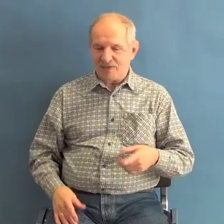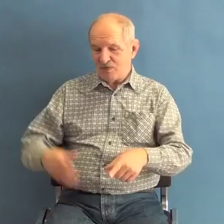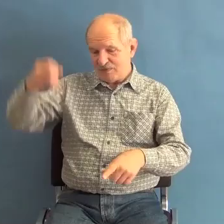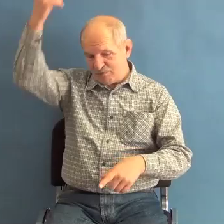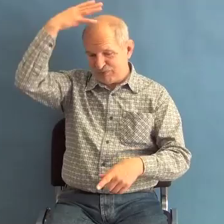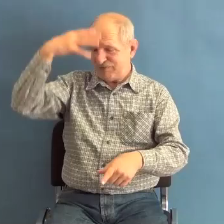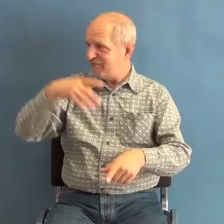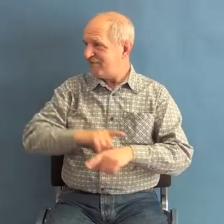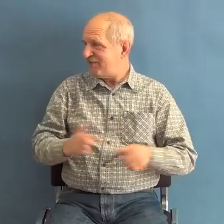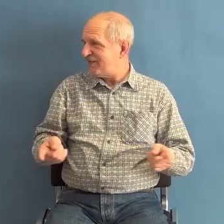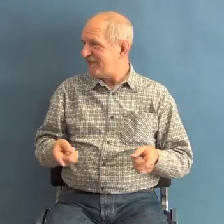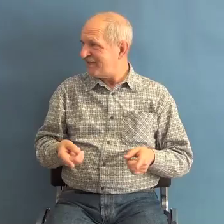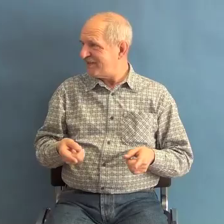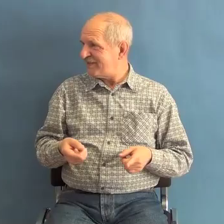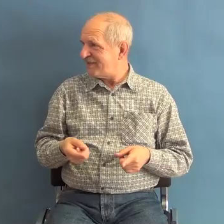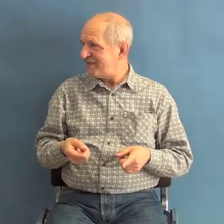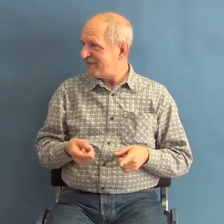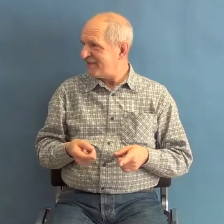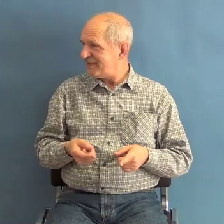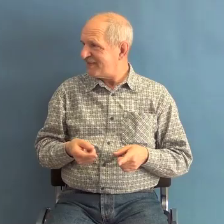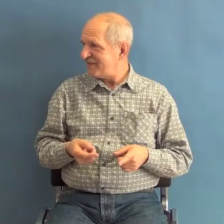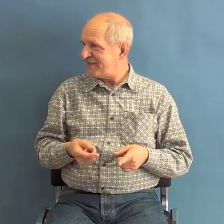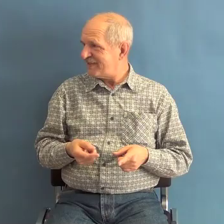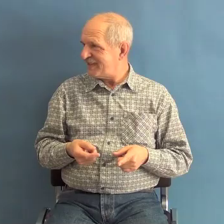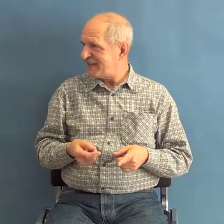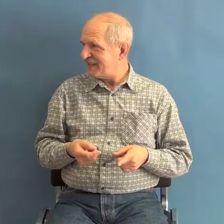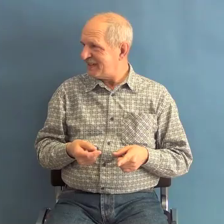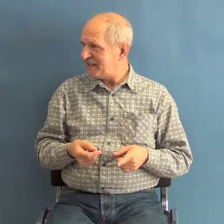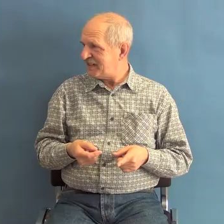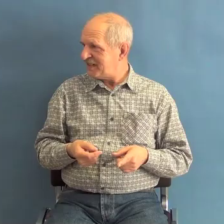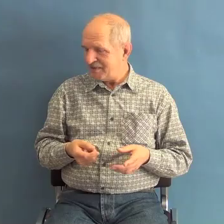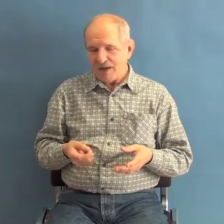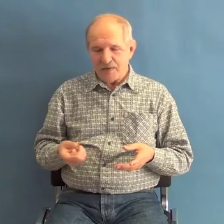Tu nie wolno brać prysznica.